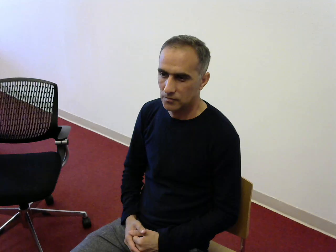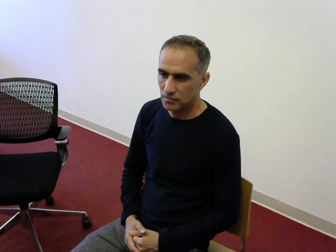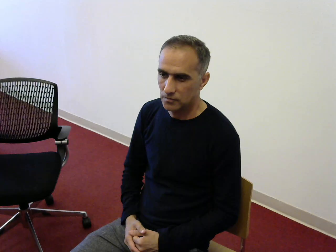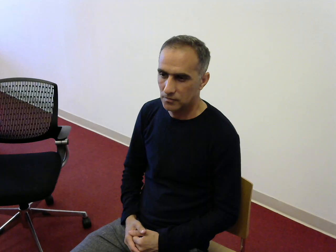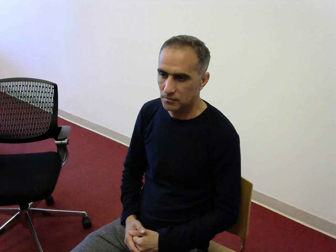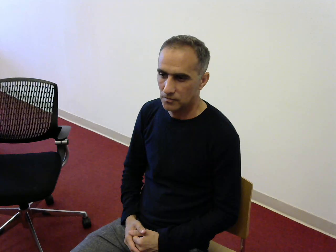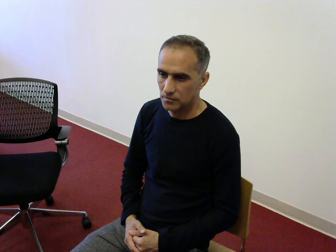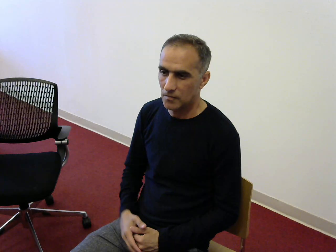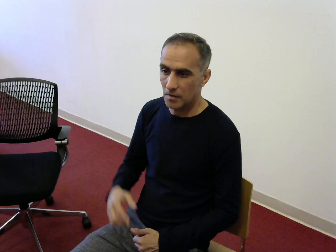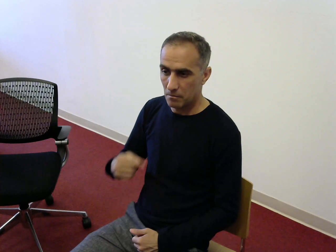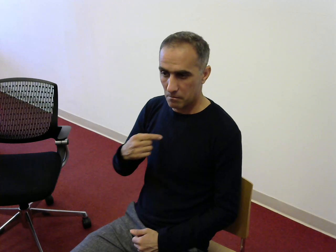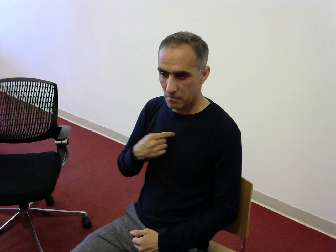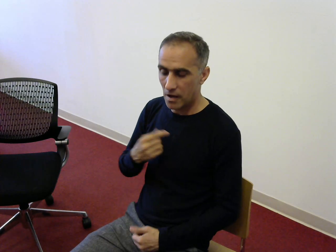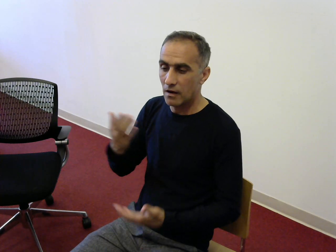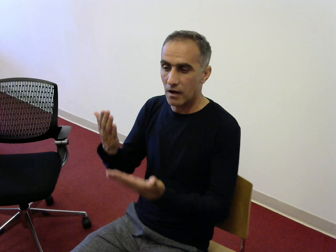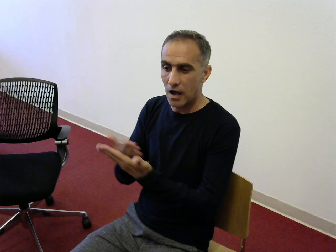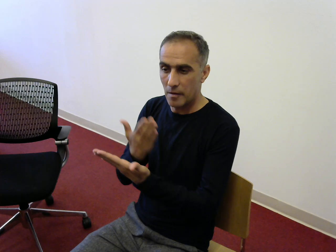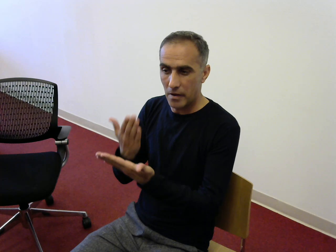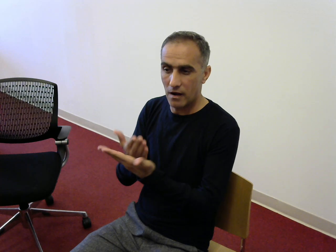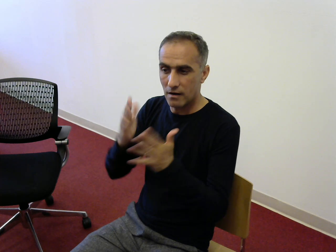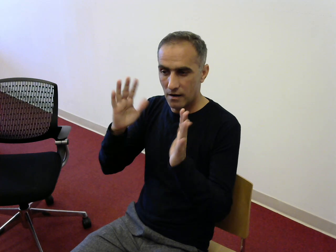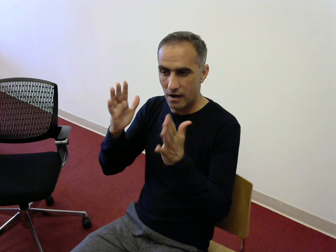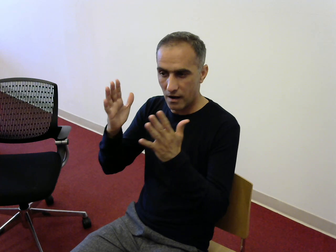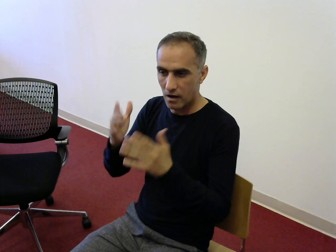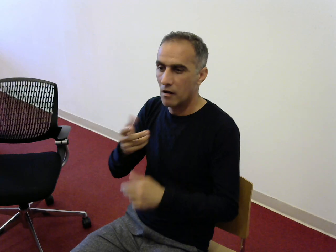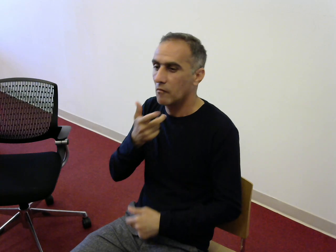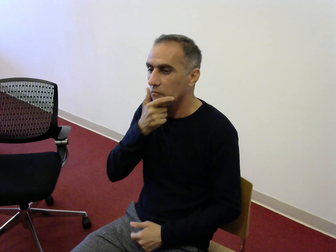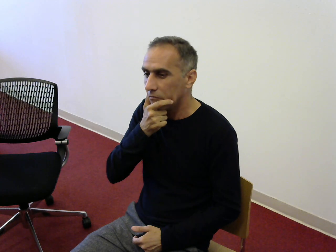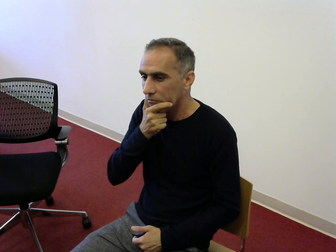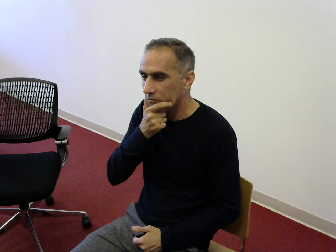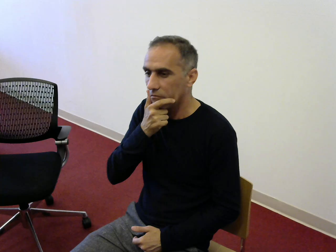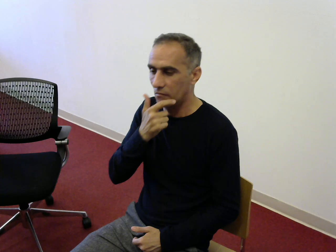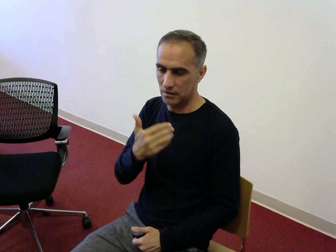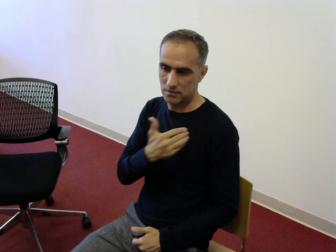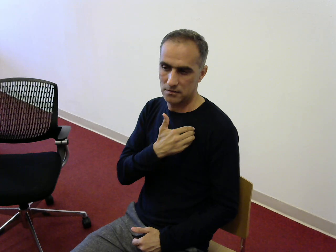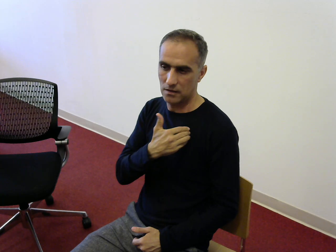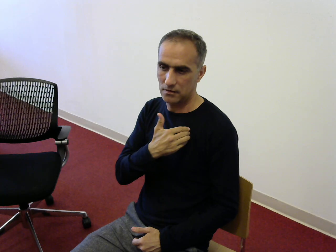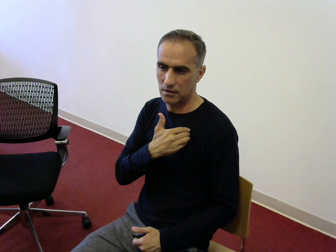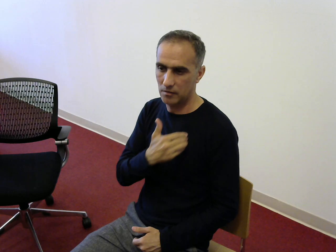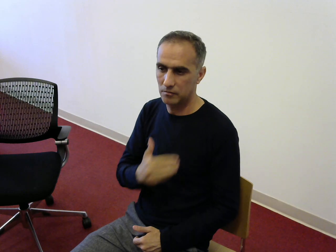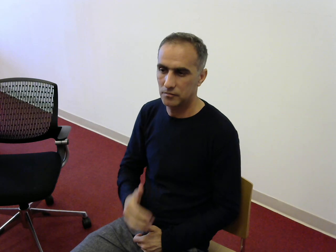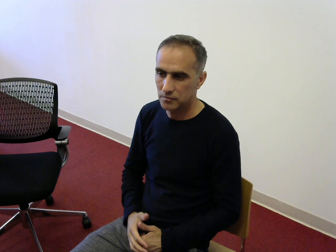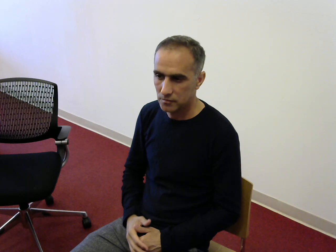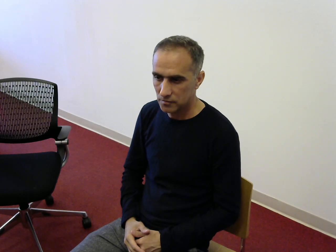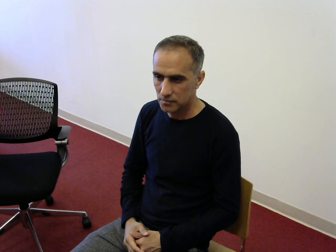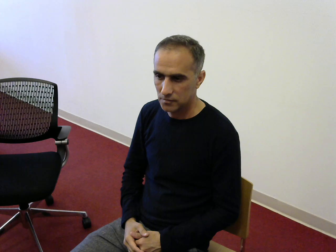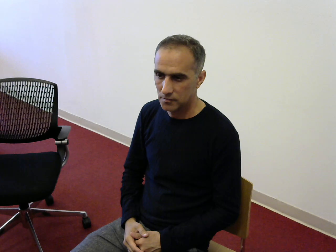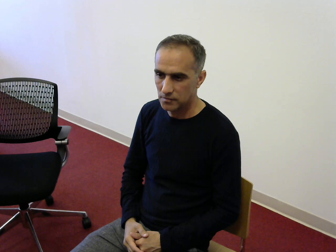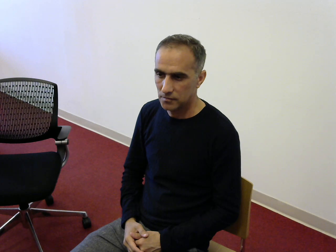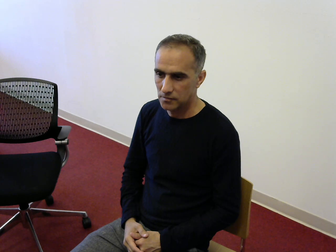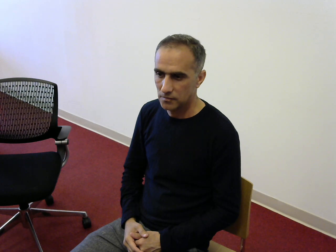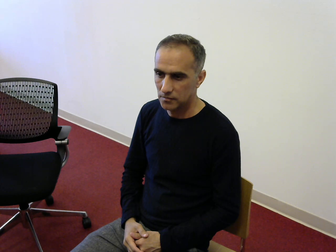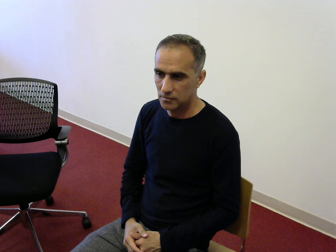Mən xəbərlərə baxmaq istəyirəm